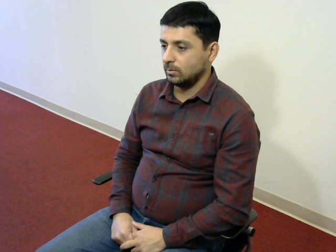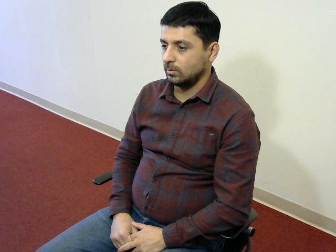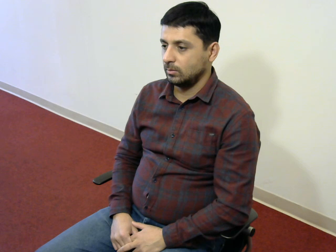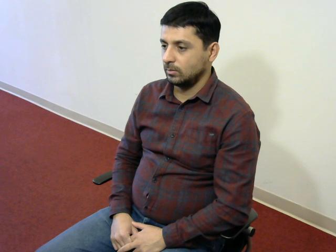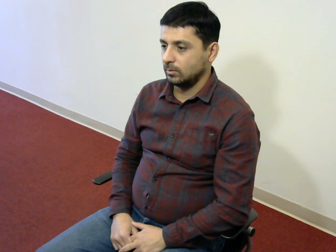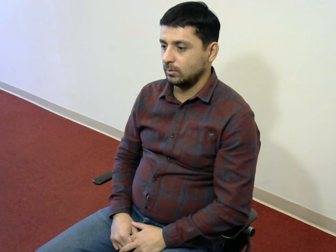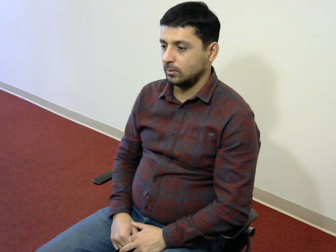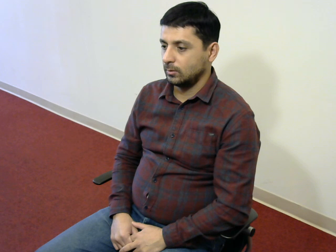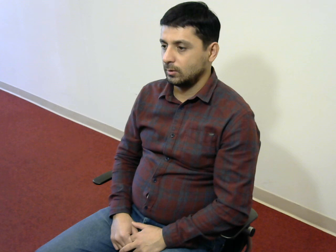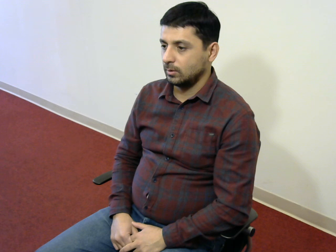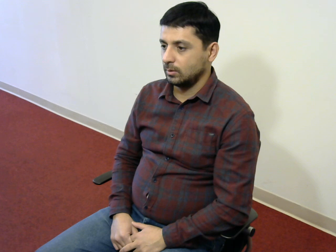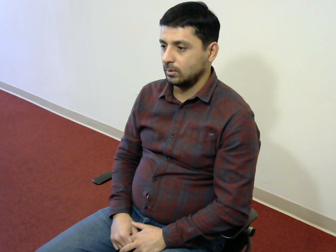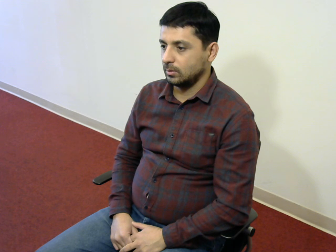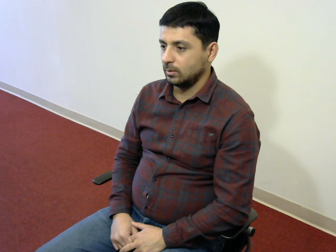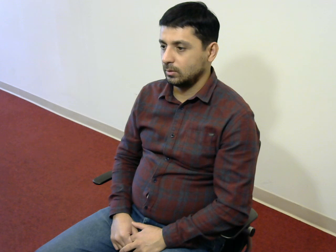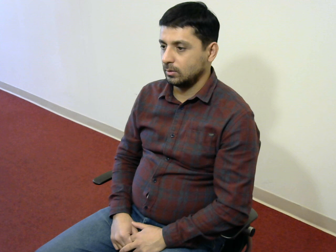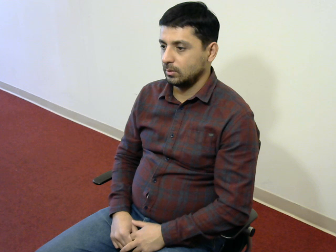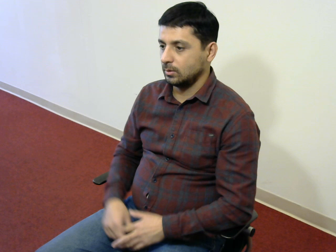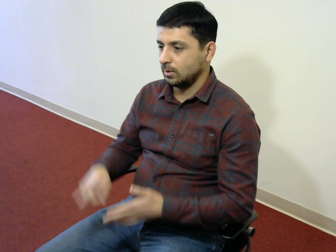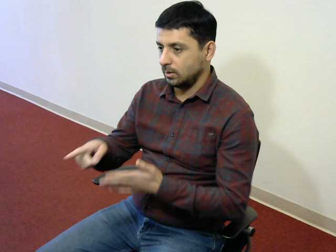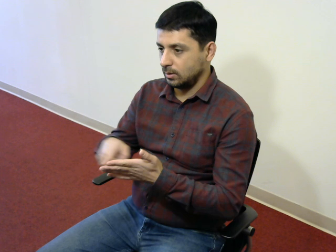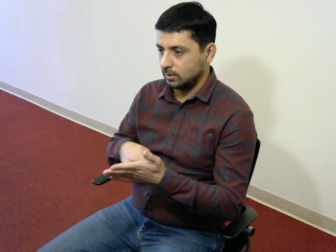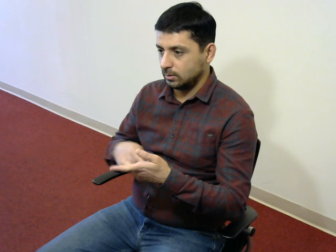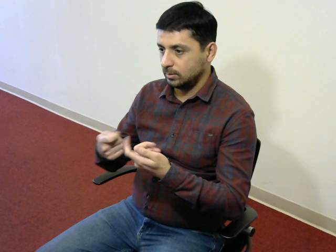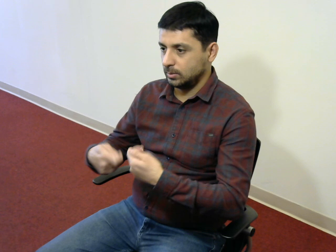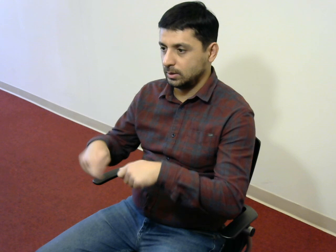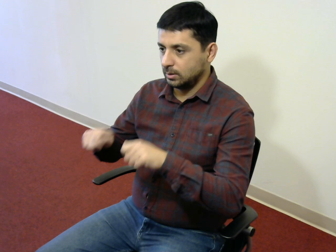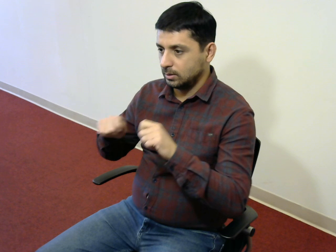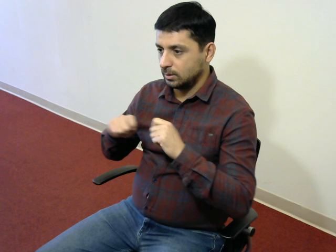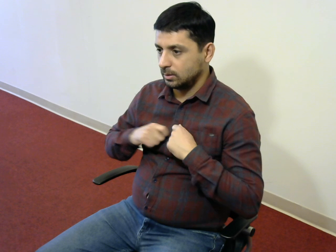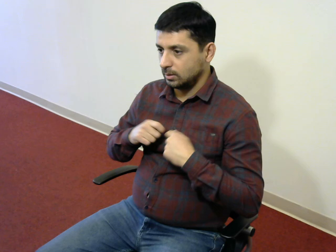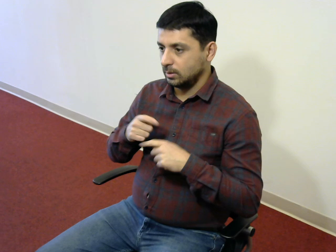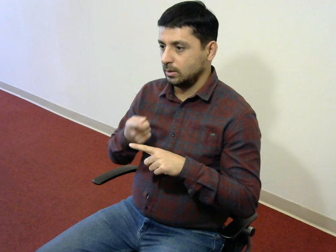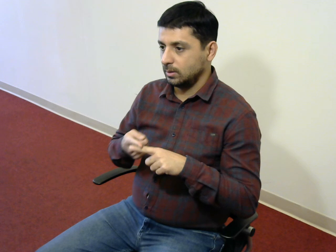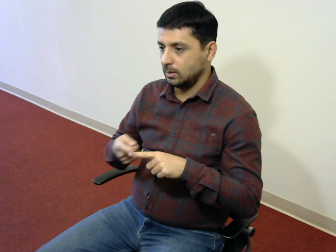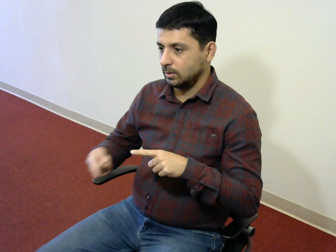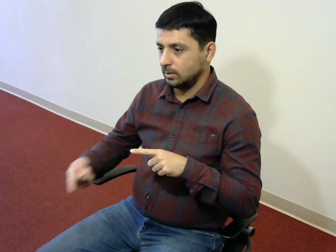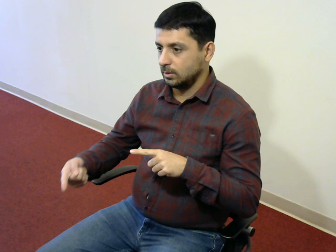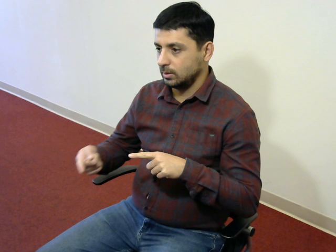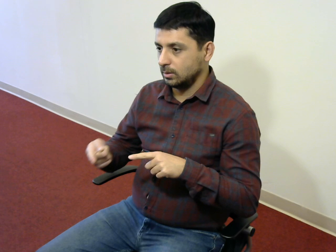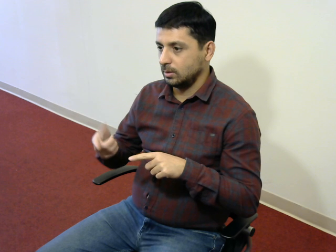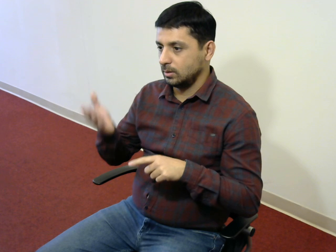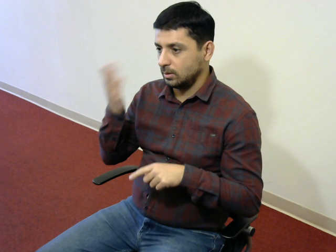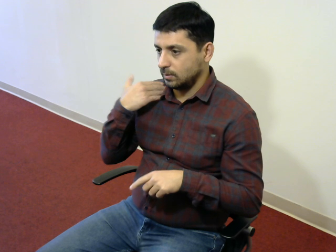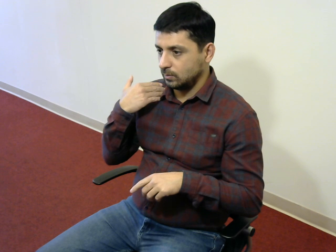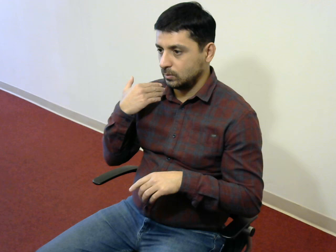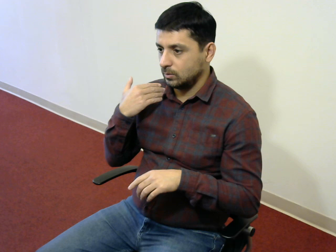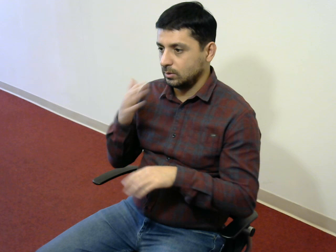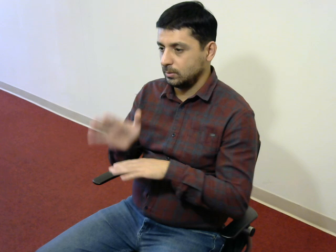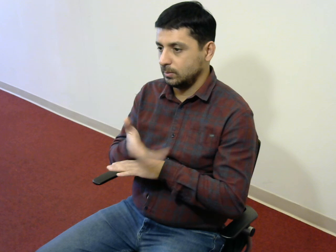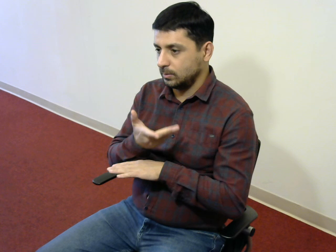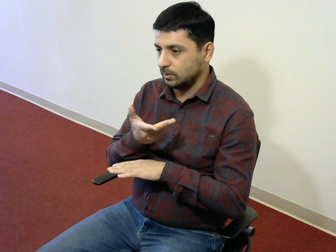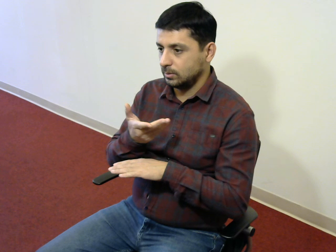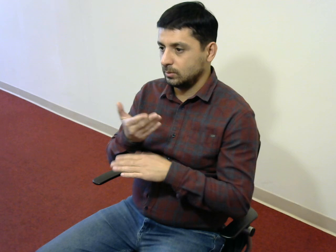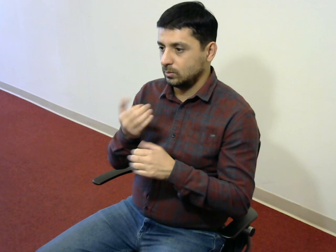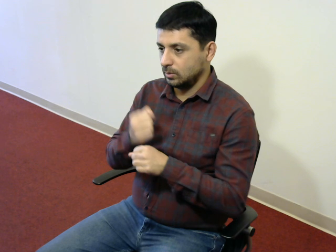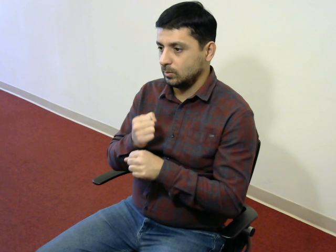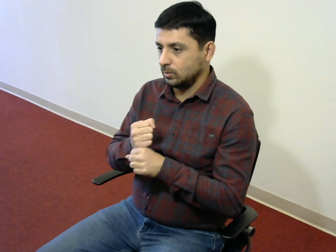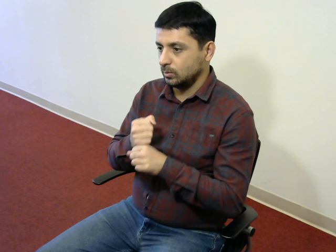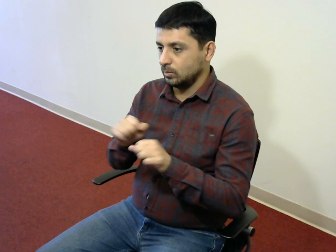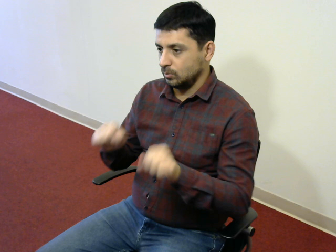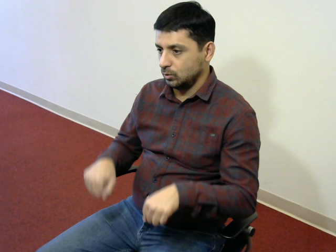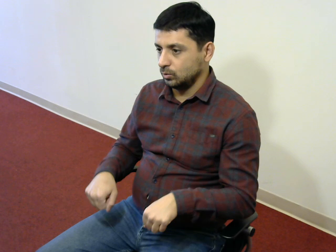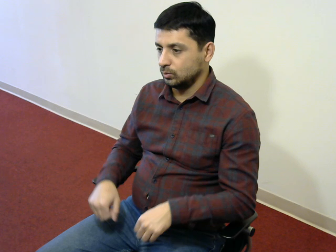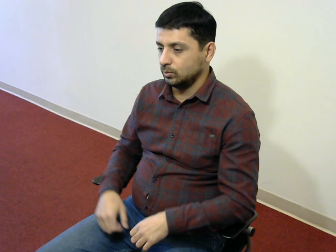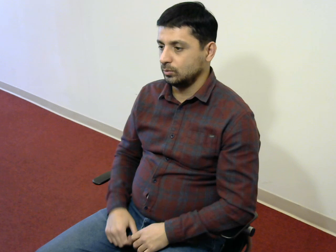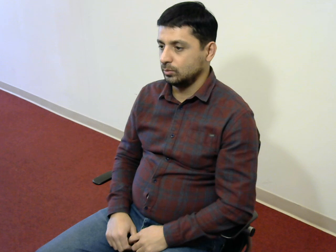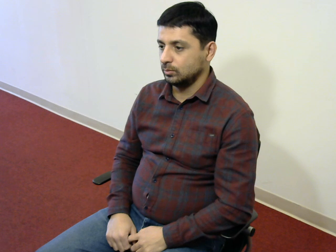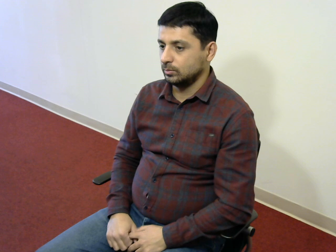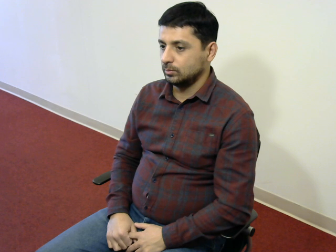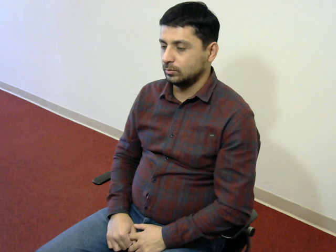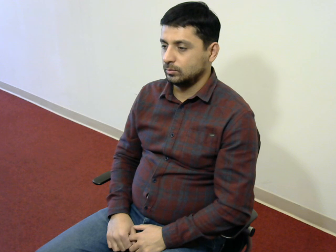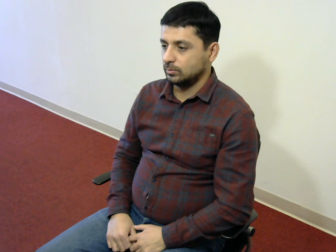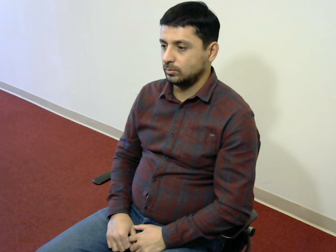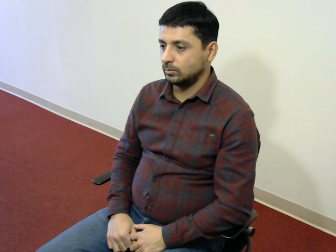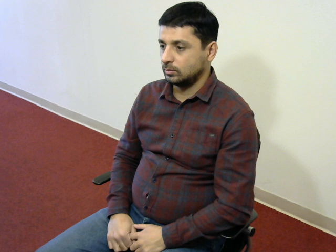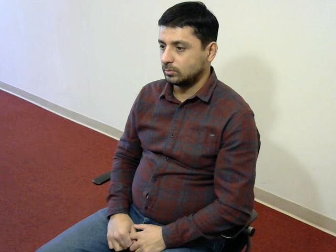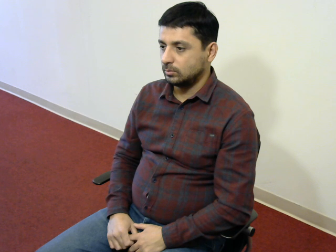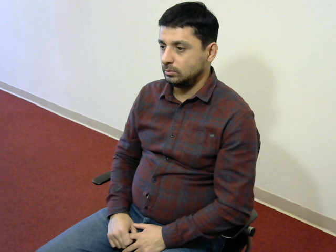Etibarnaməni müddətindən əvvəl ləğv etdirmək olarmı?